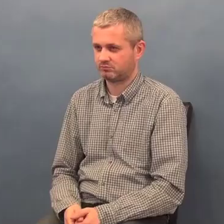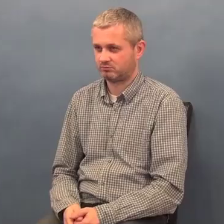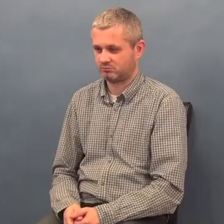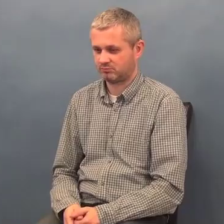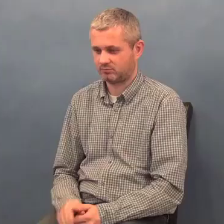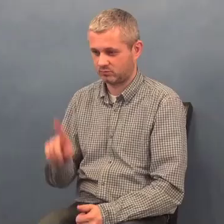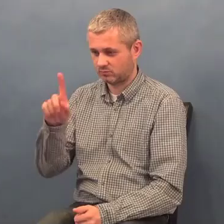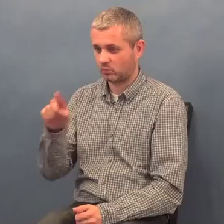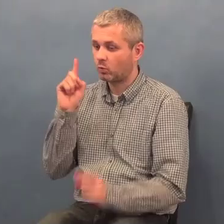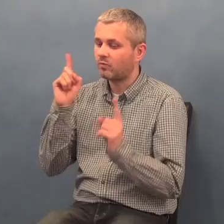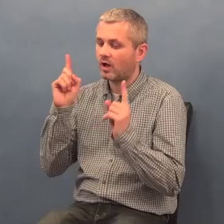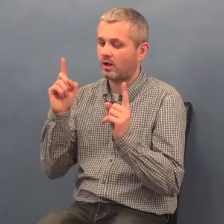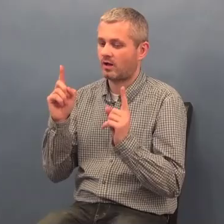Wykrzyknik, czyli uwaga.